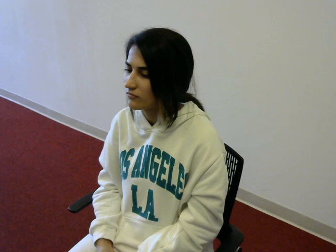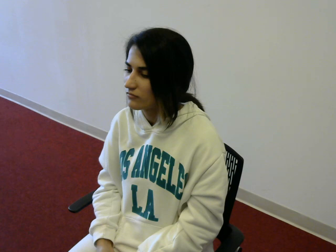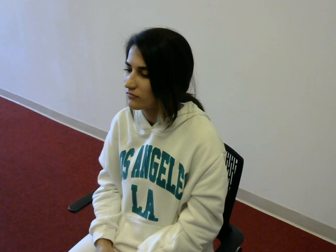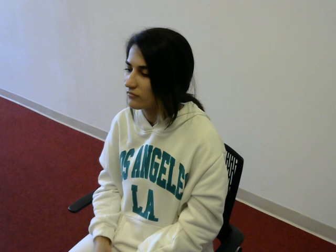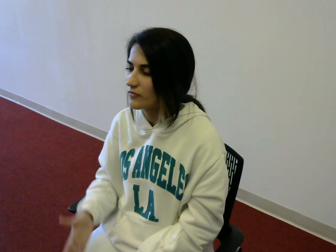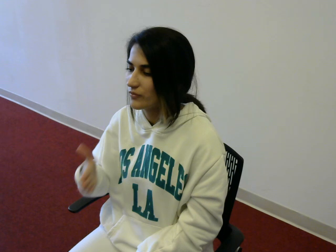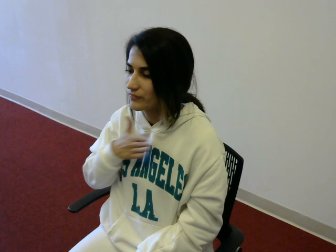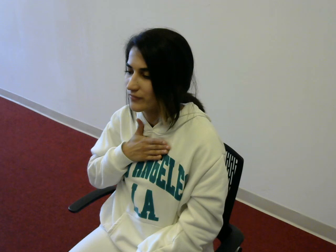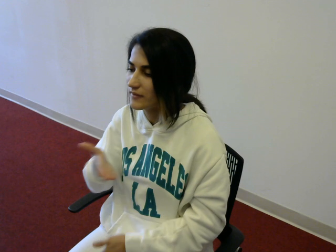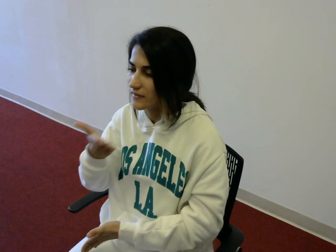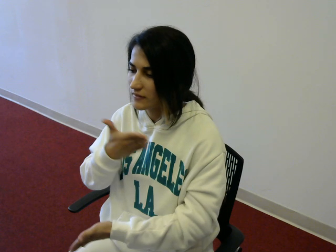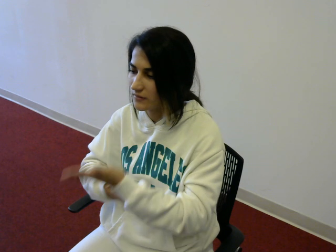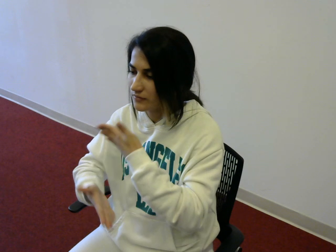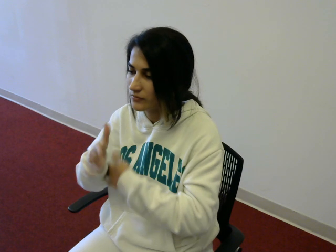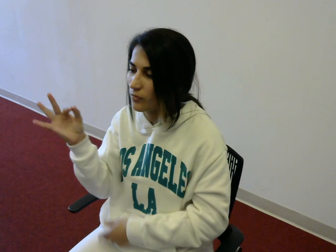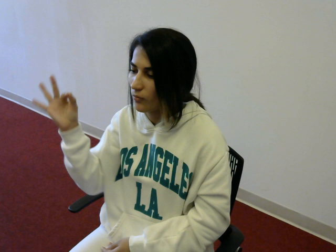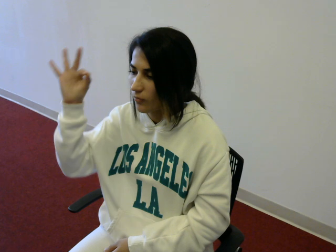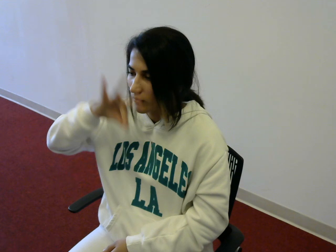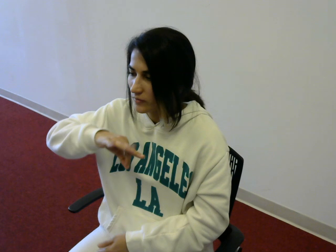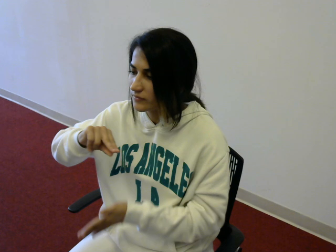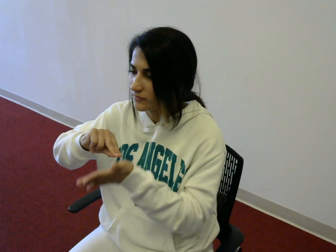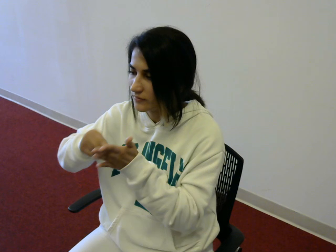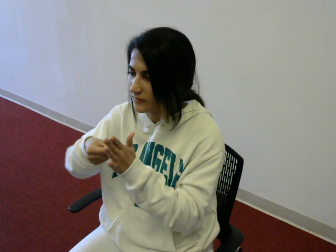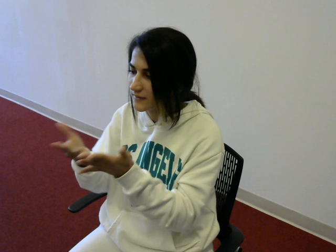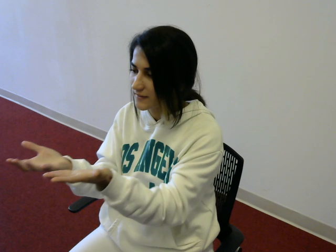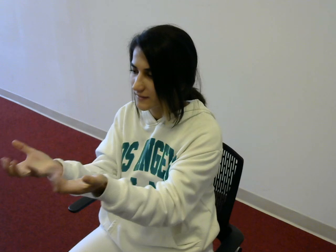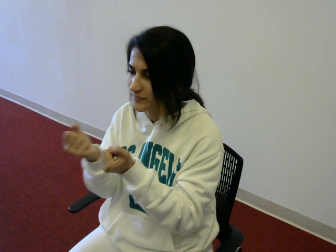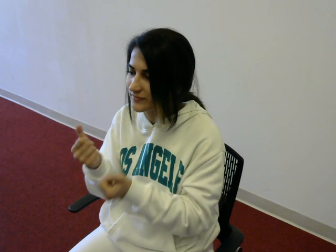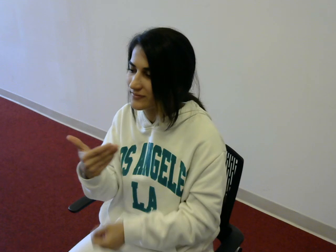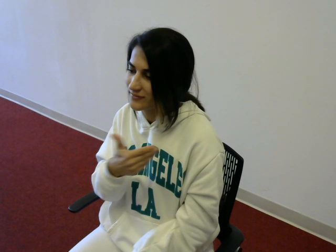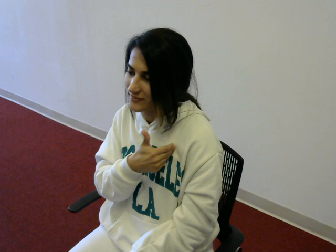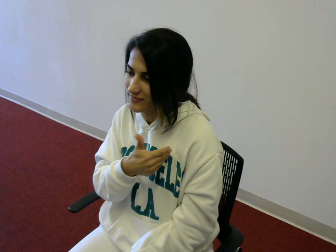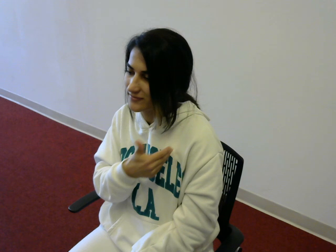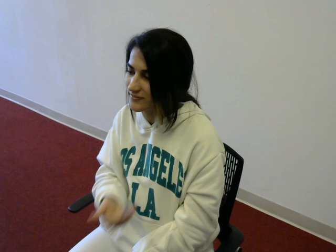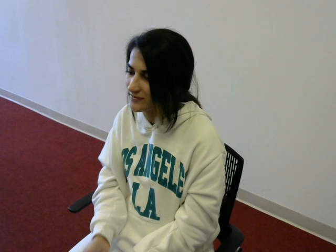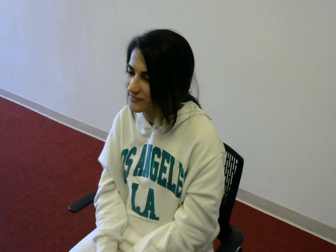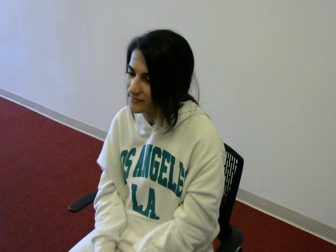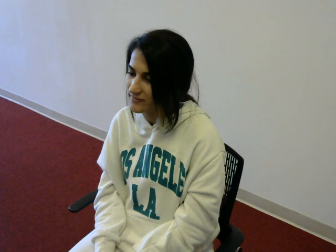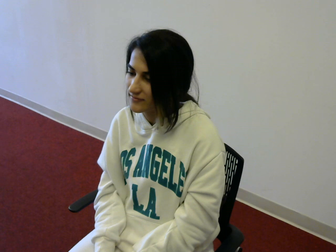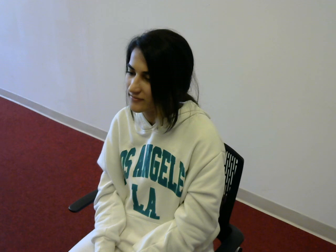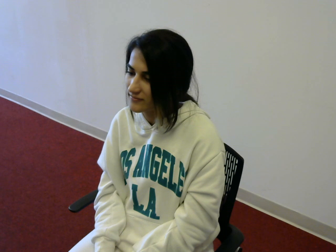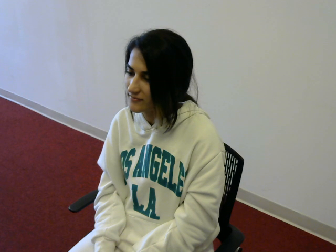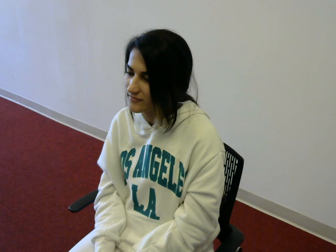Mən əlillik haqqında arayış almaq istəyirəm